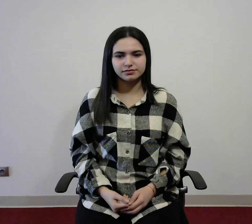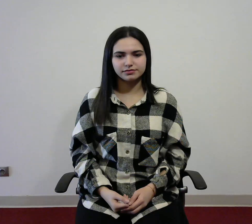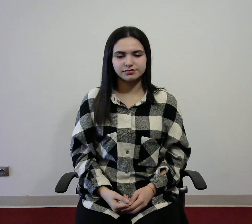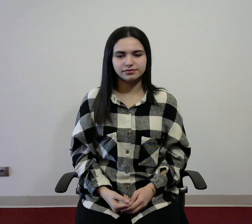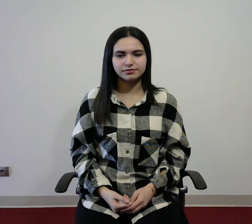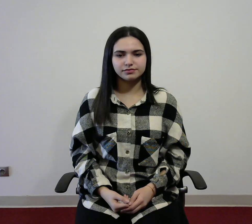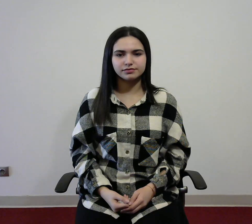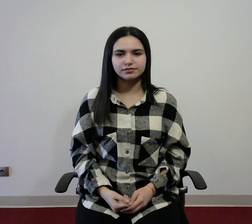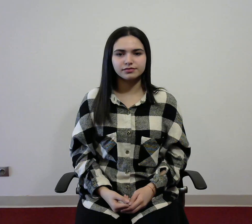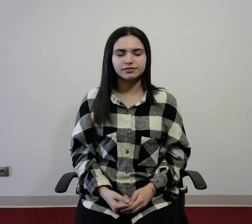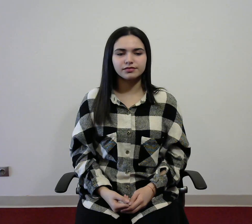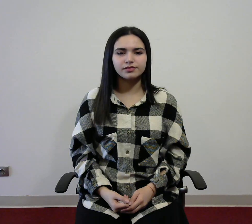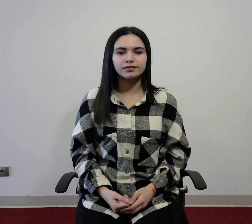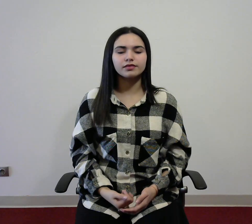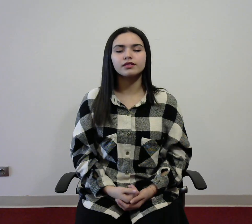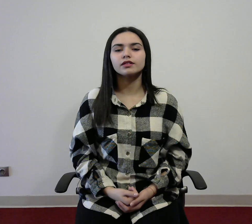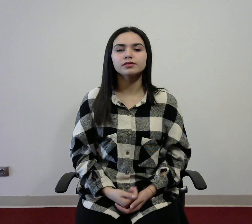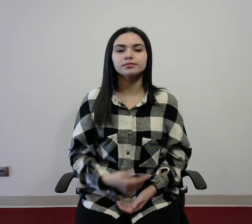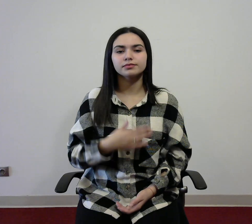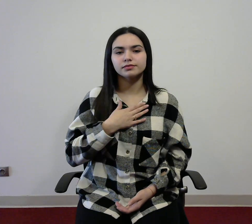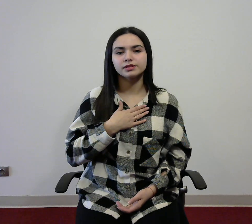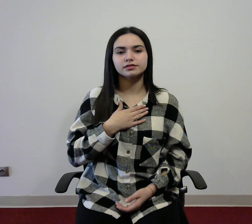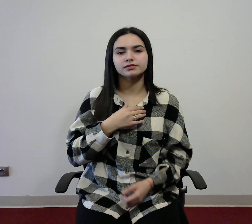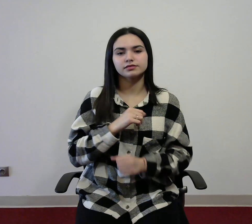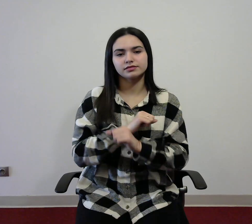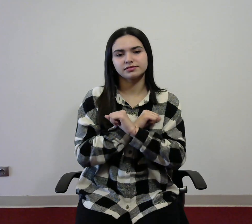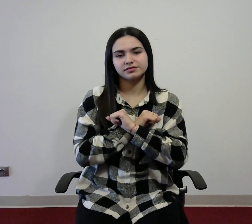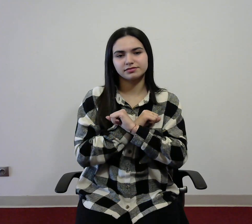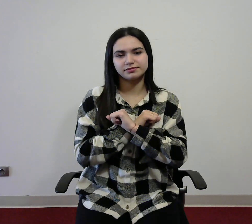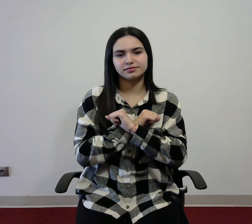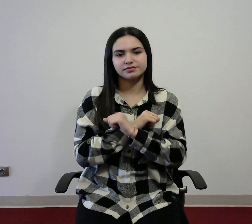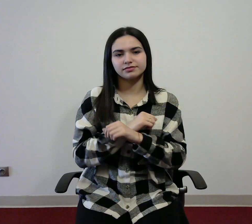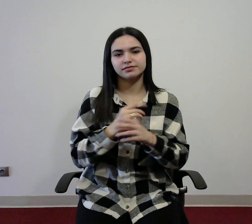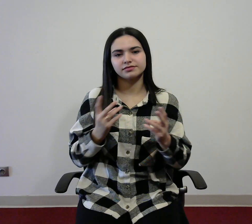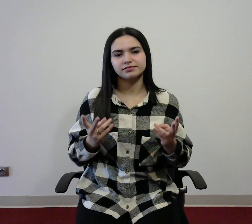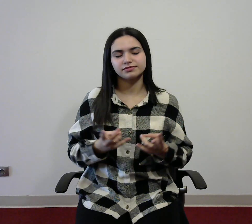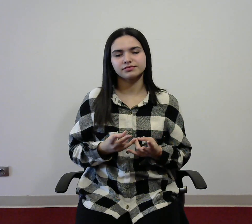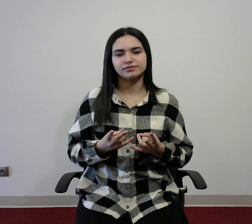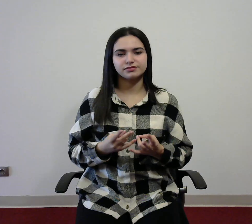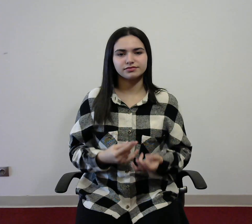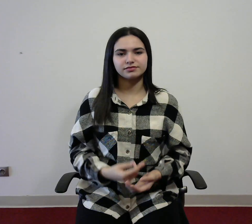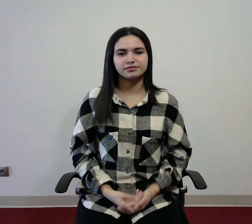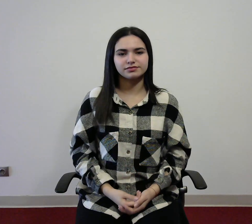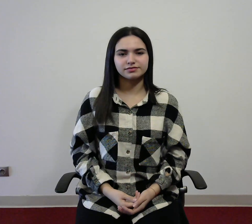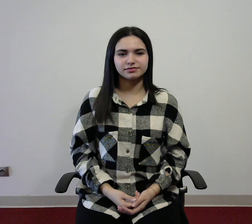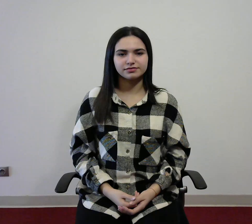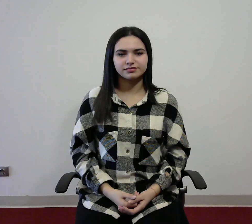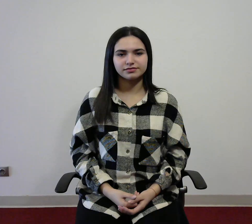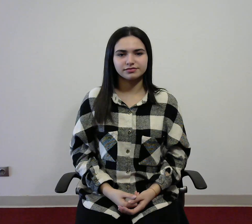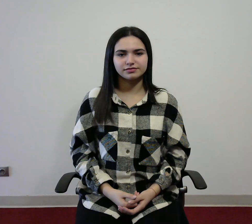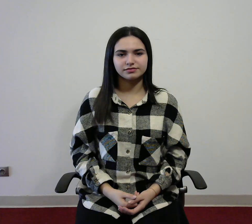Mənə istirahət etmək lazımdır